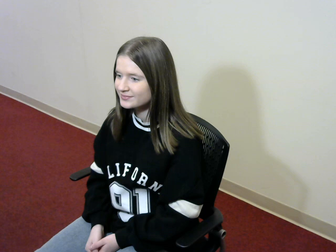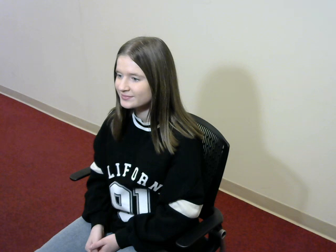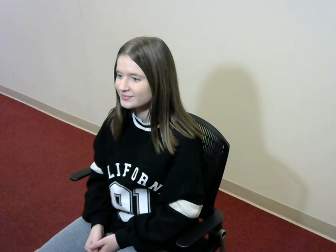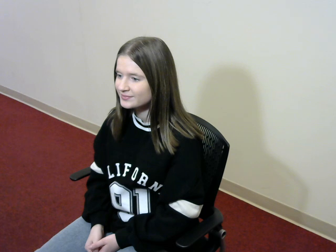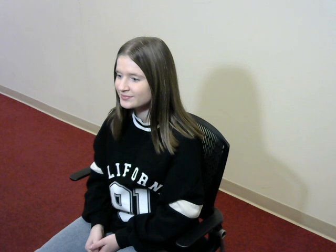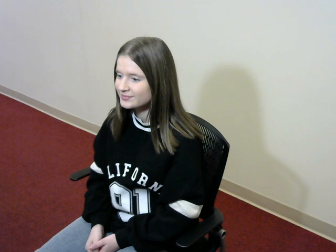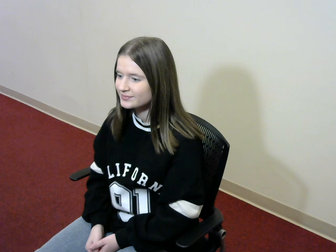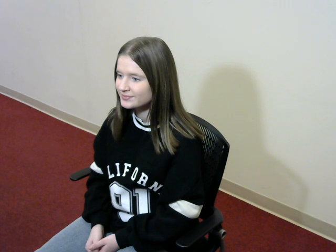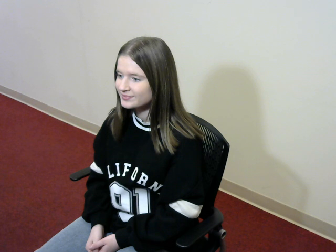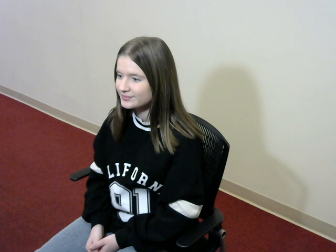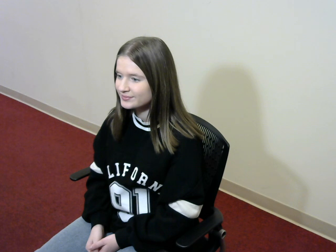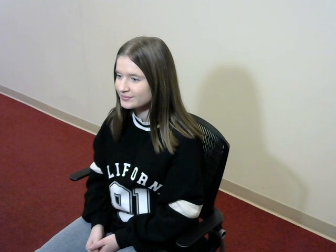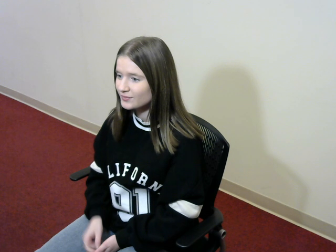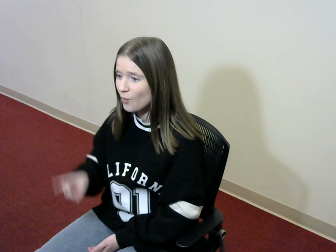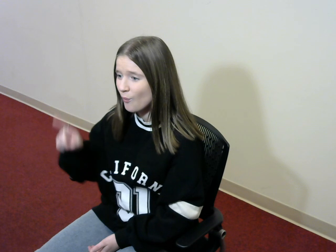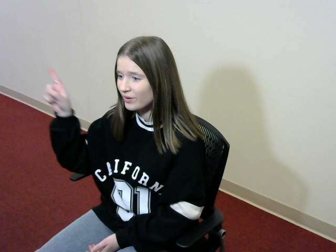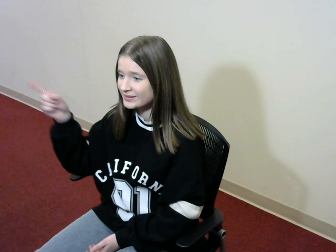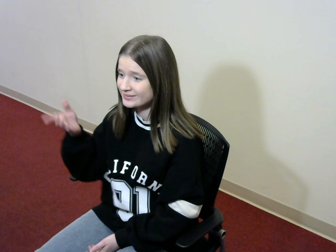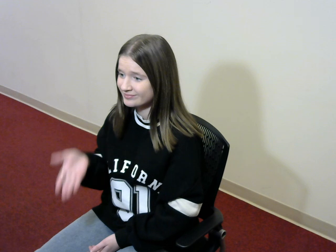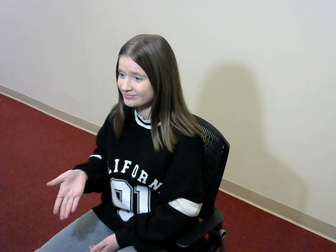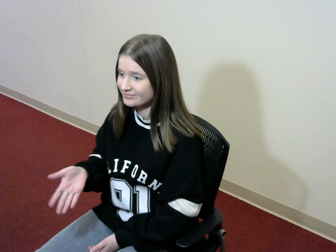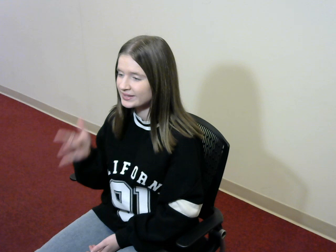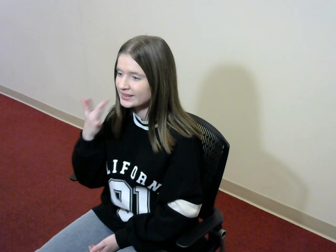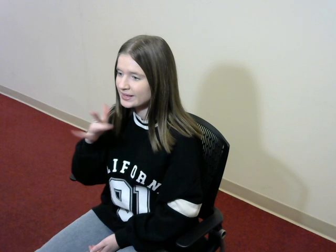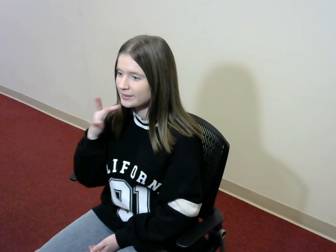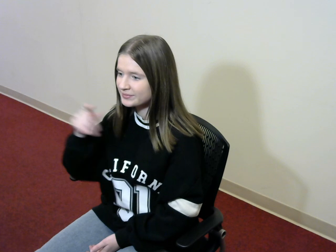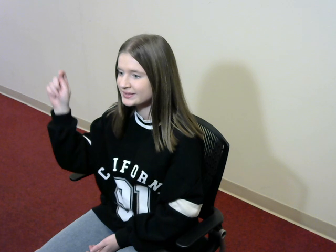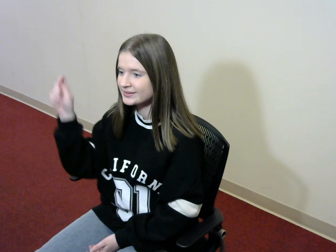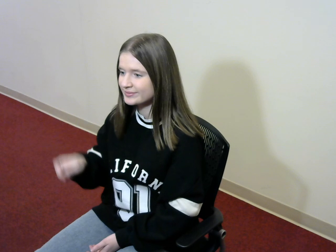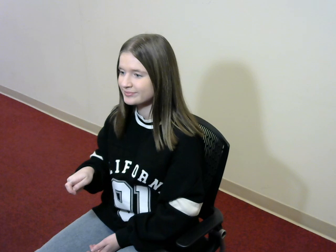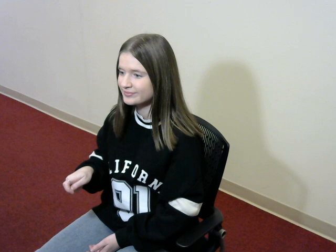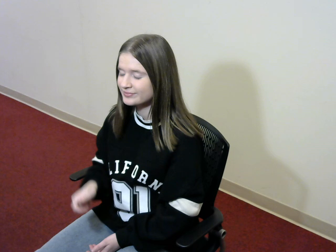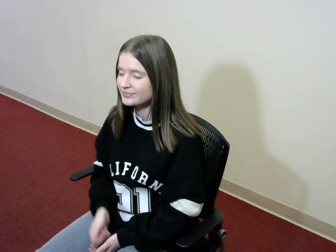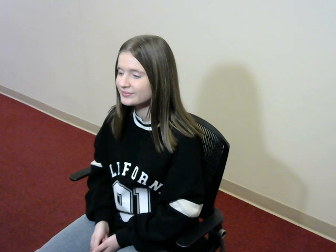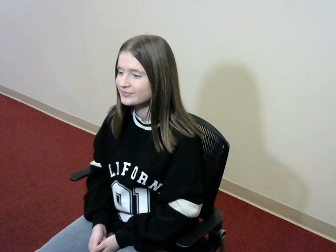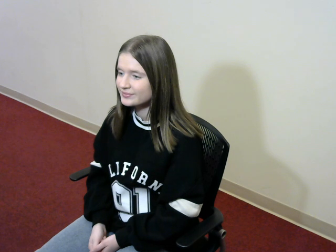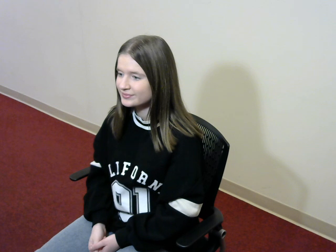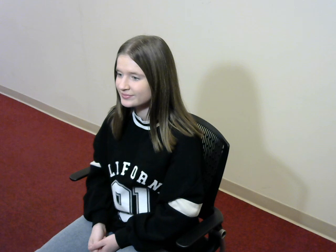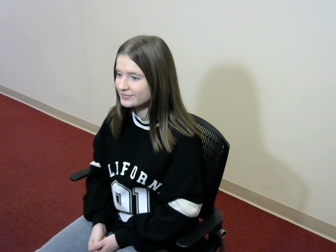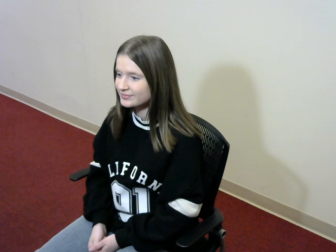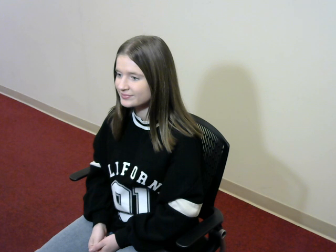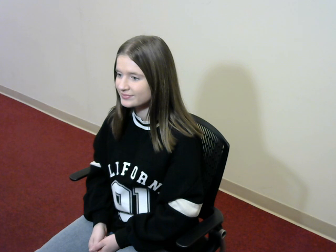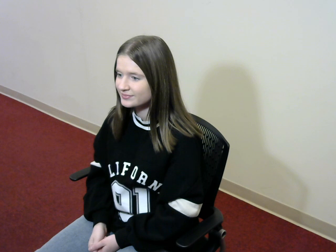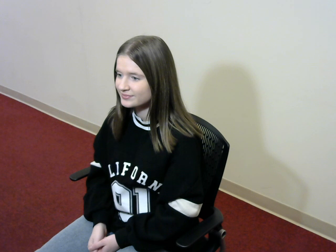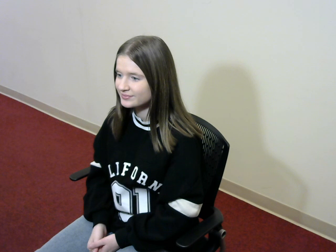O bura Amerikadan gəlib